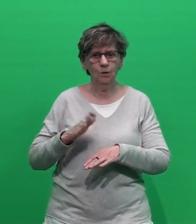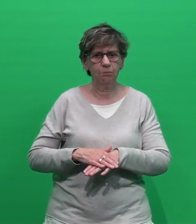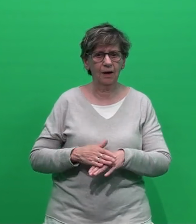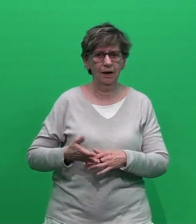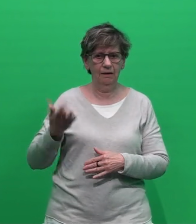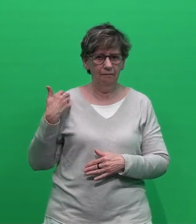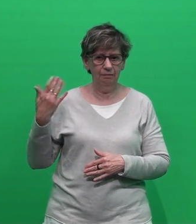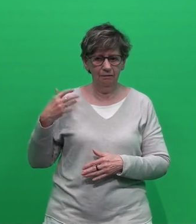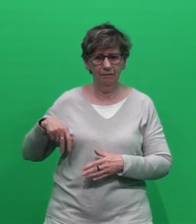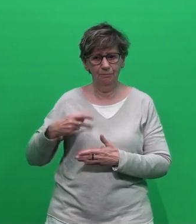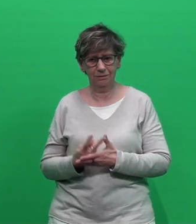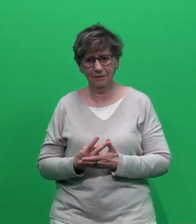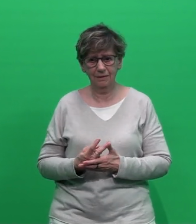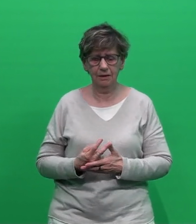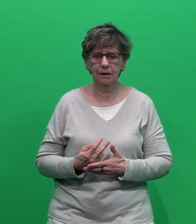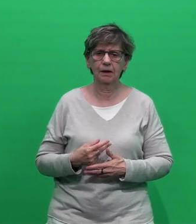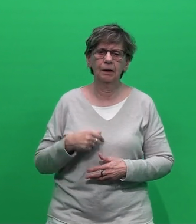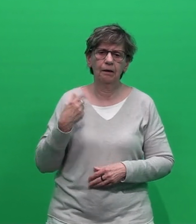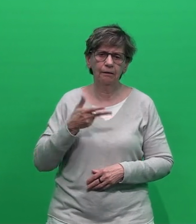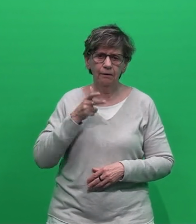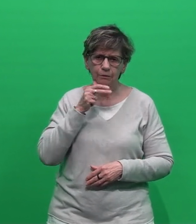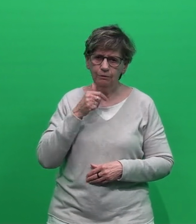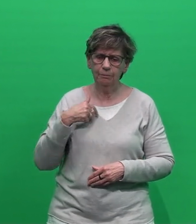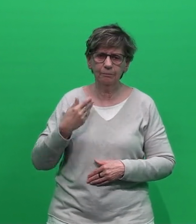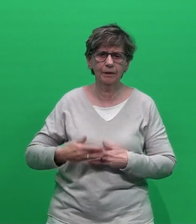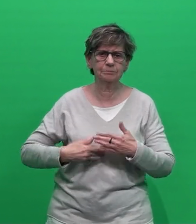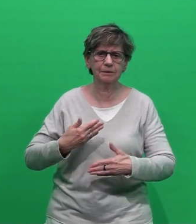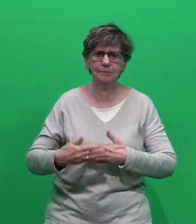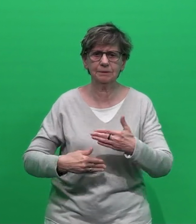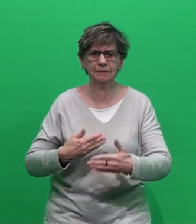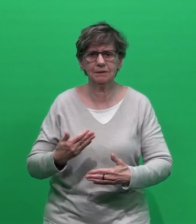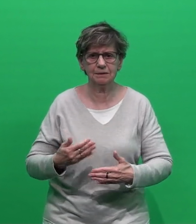Perquè fa temps vaig caure i el dolor ha anat augmentant.